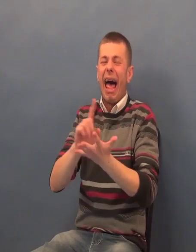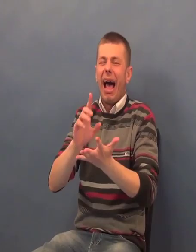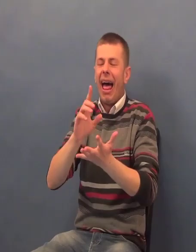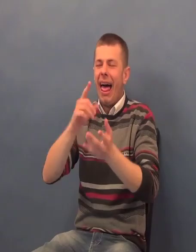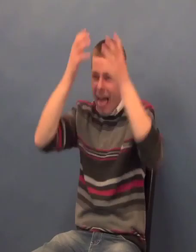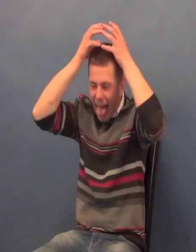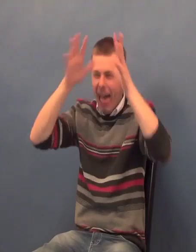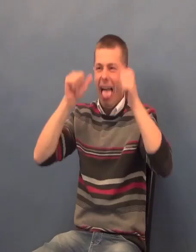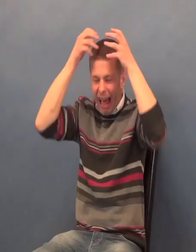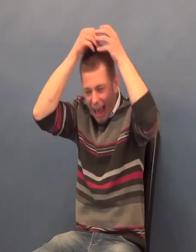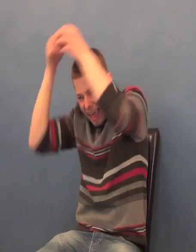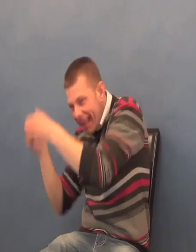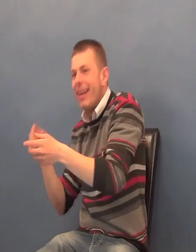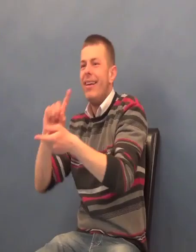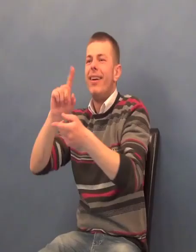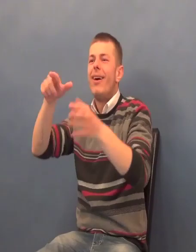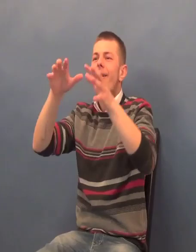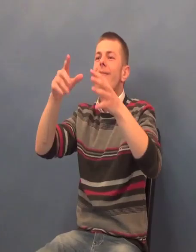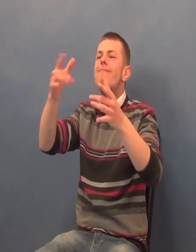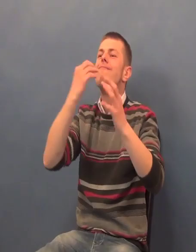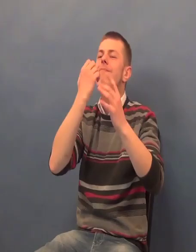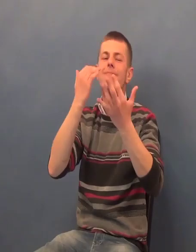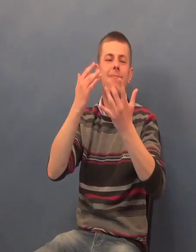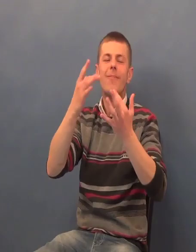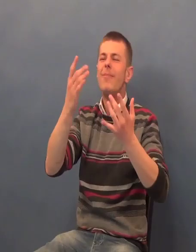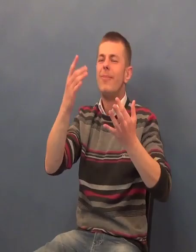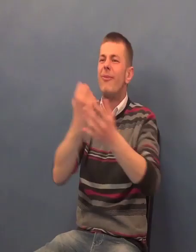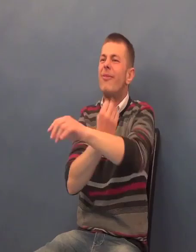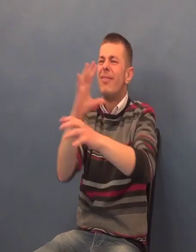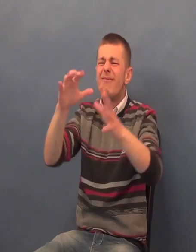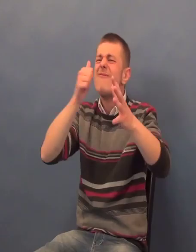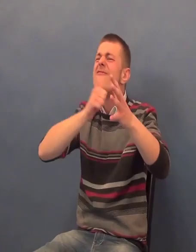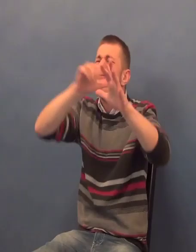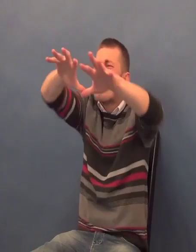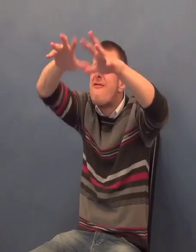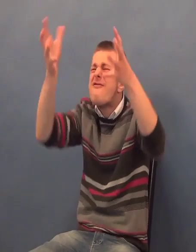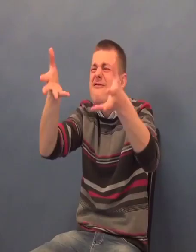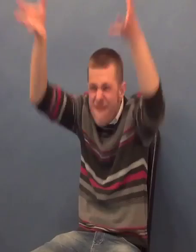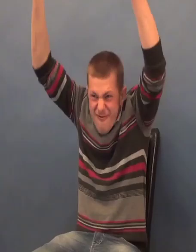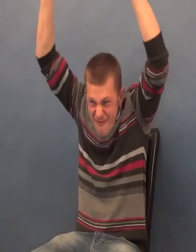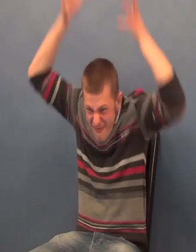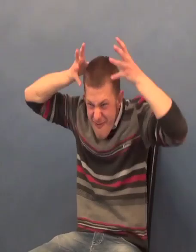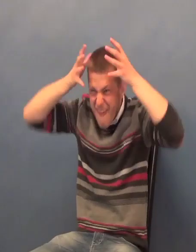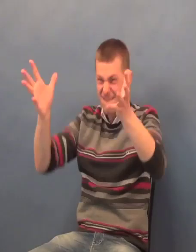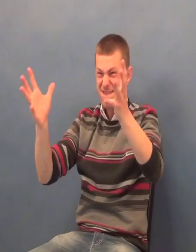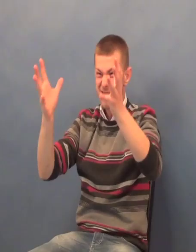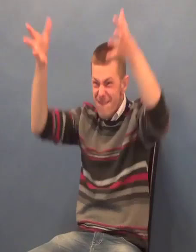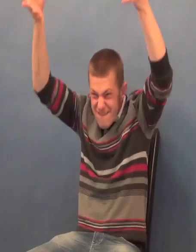Myszka Miki zdejmuje jabłko z głowy i wymienia je na... takie zielone warzywo, duże i okrągłe. Kładzie je na głowie.